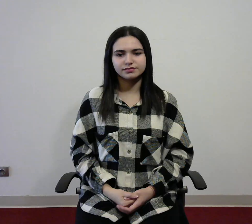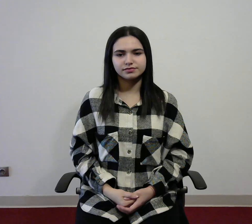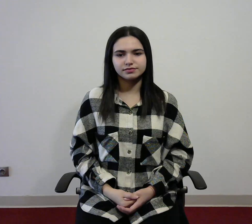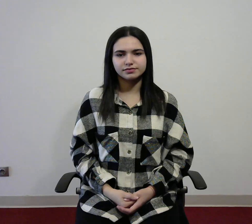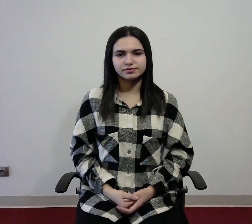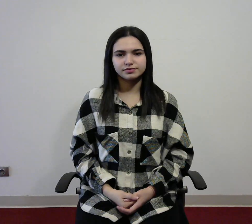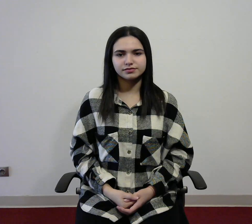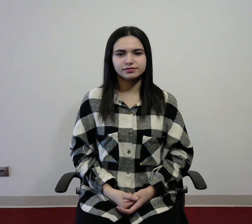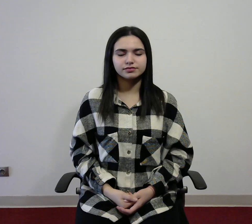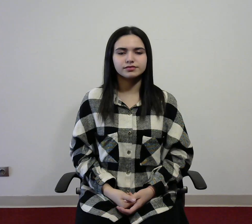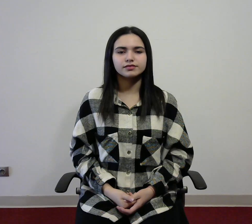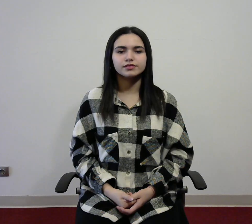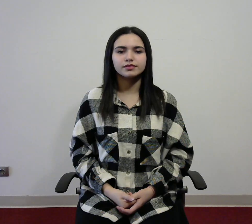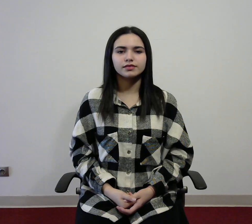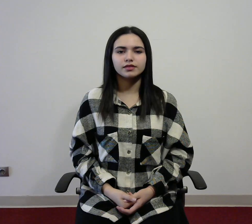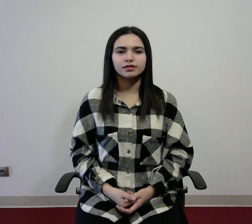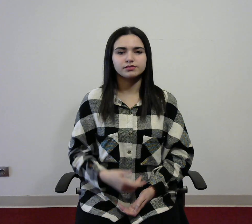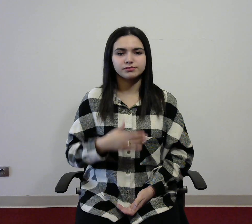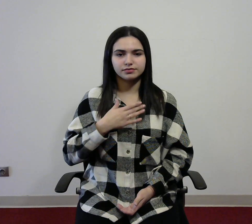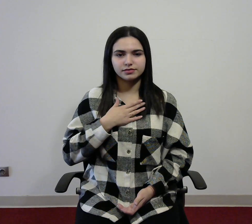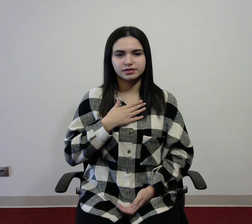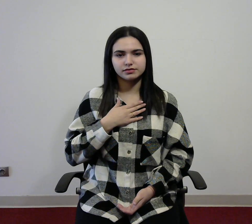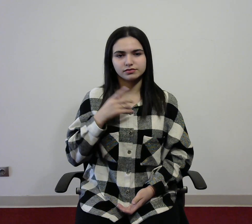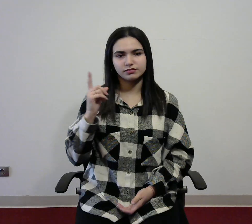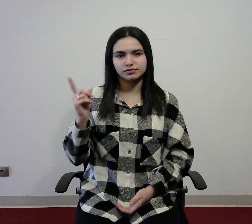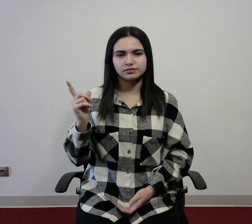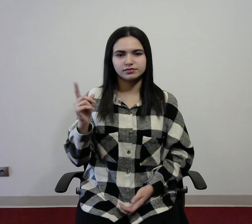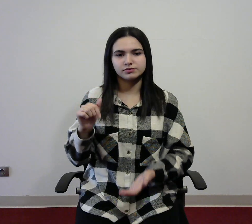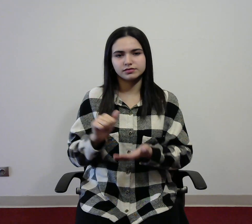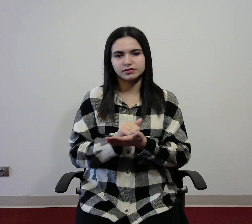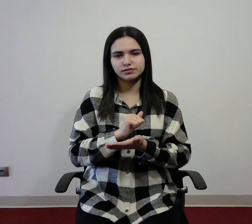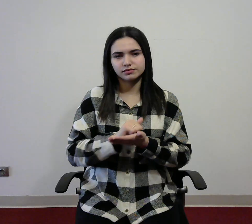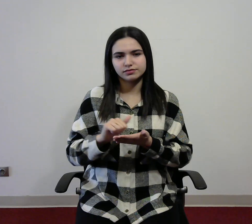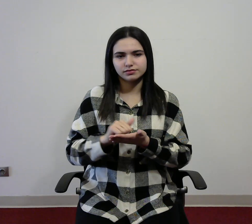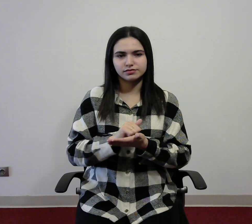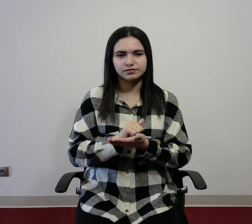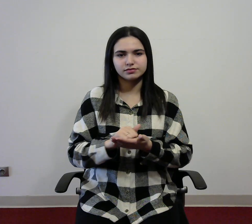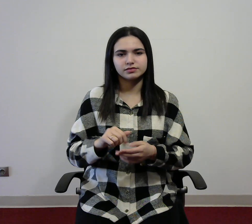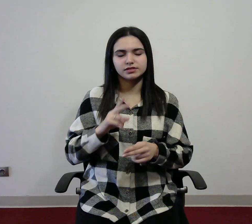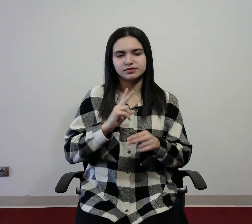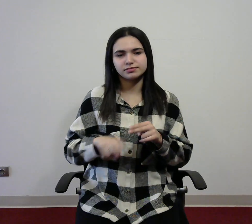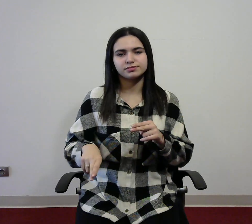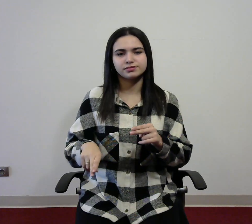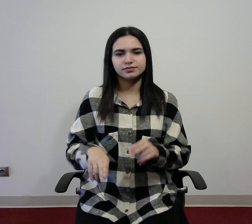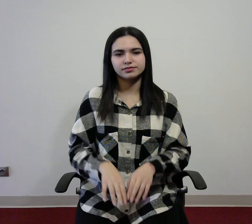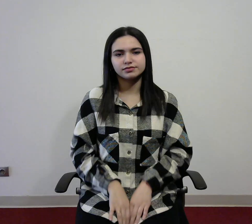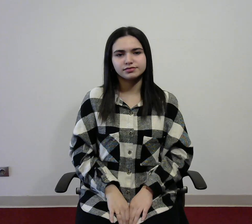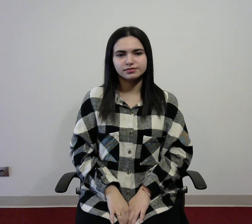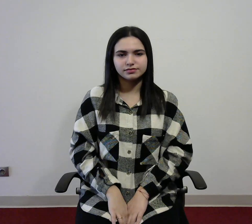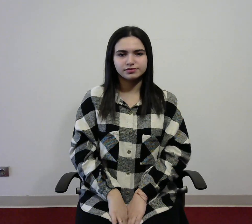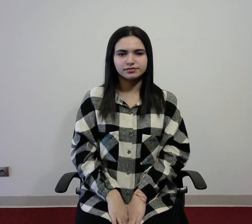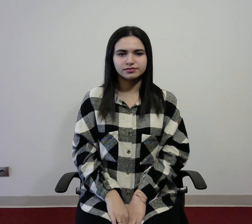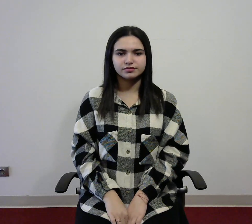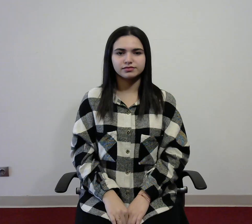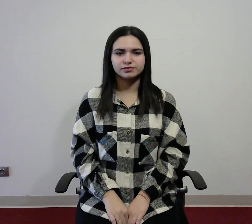Mən o sənədi itirmişdim